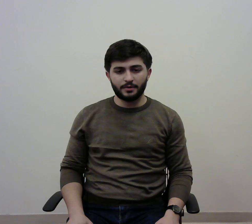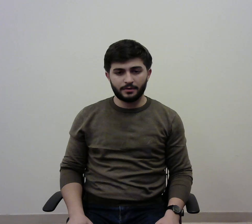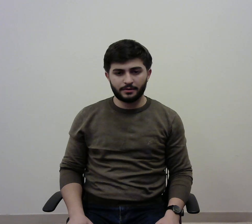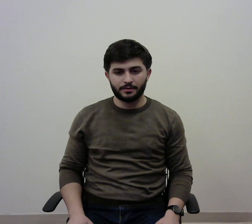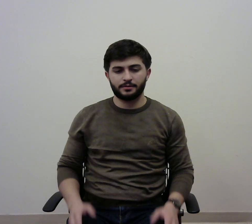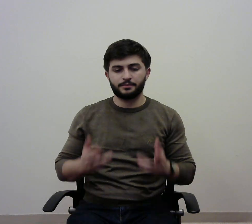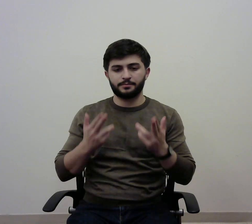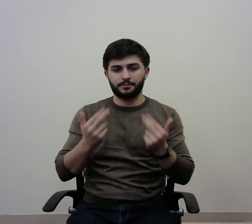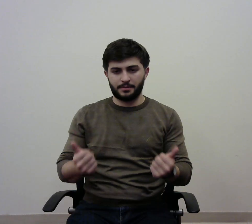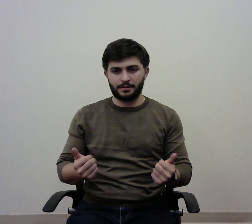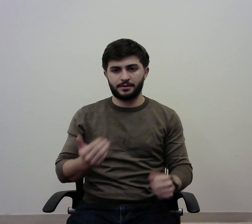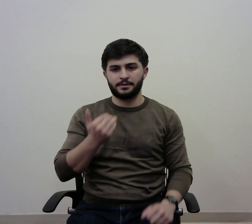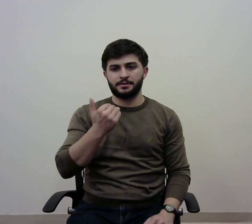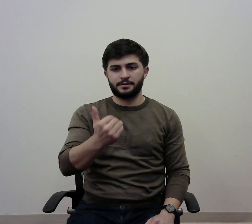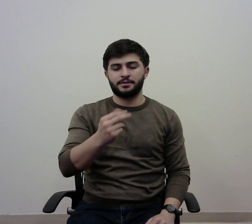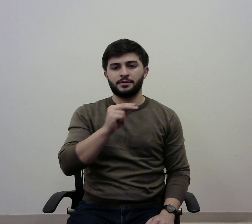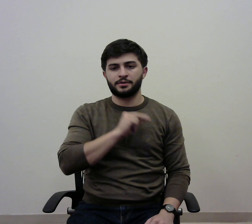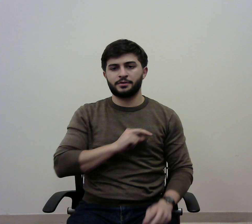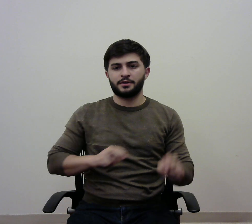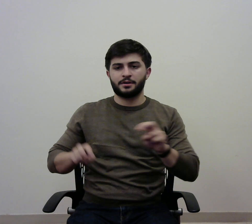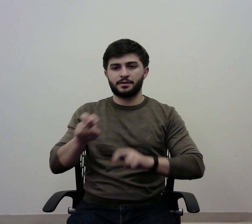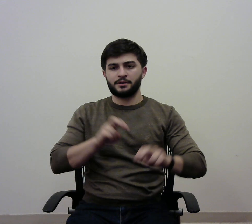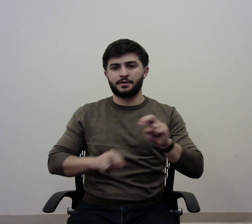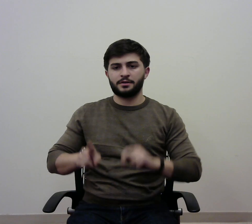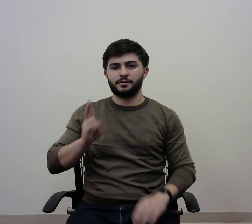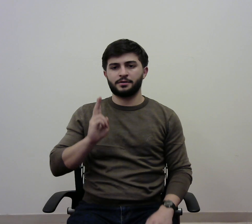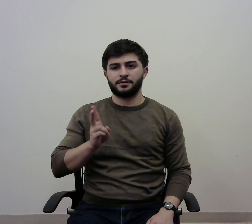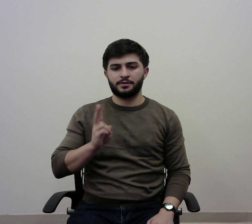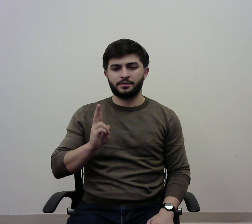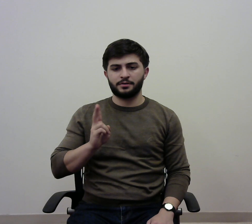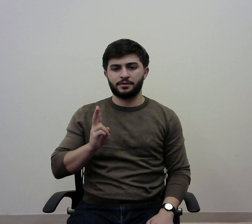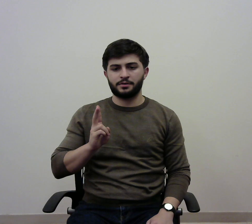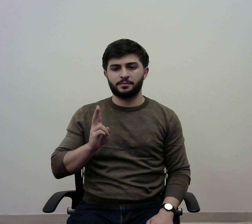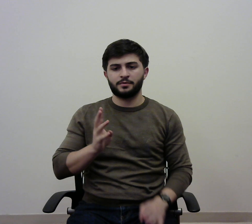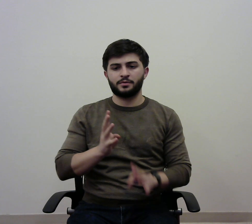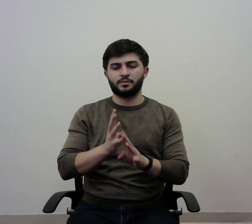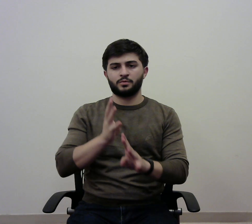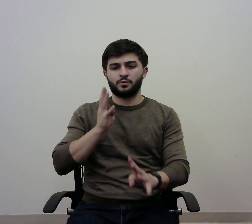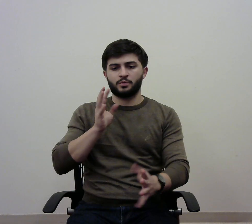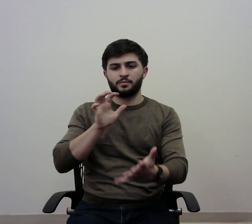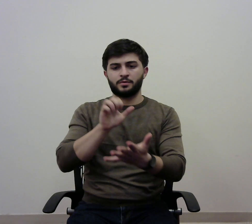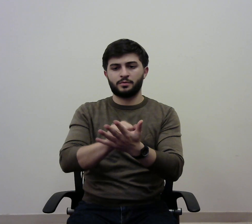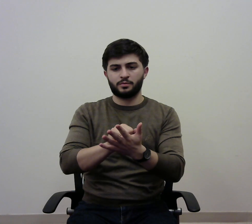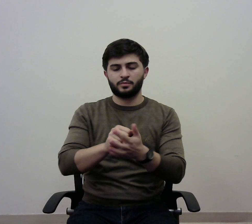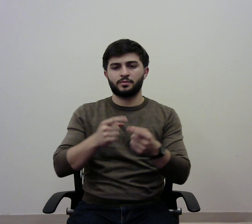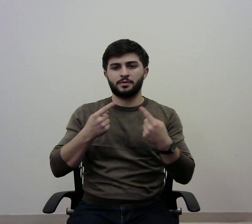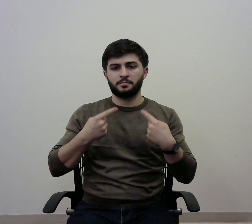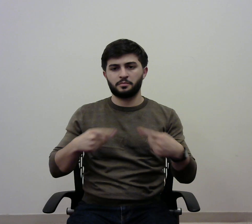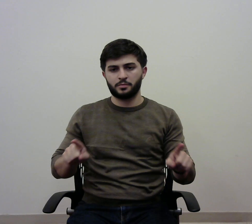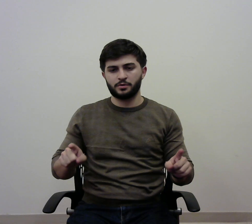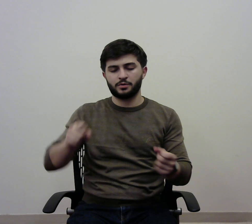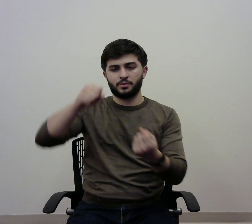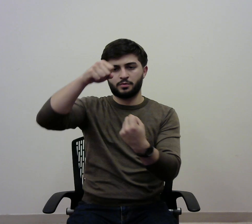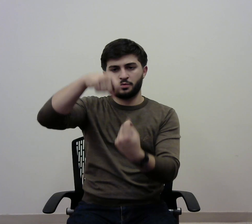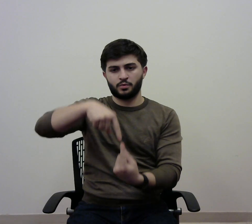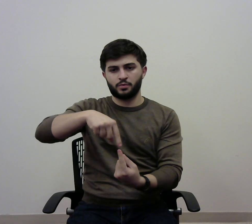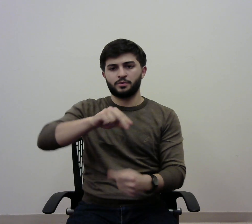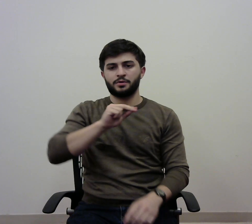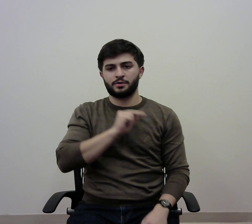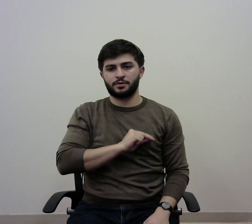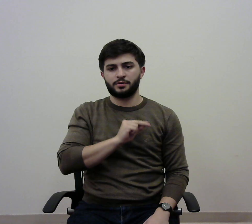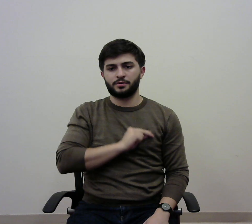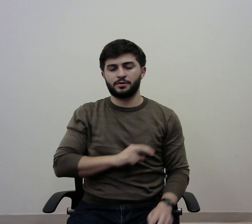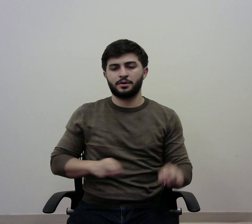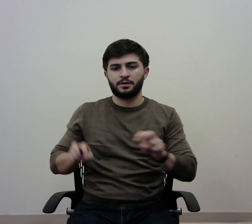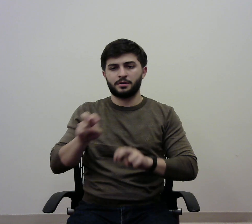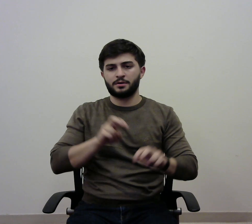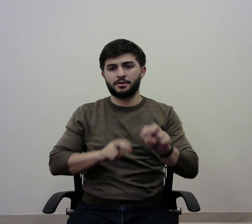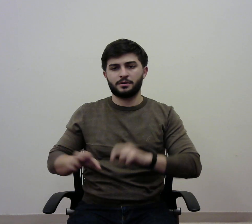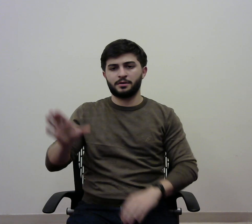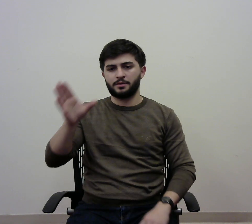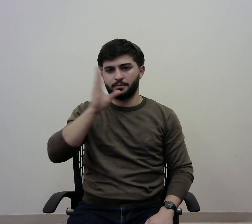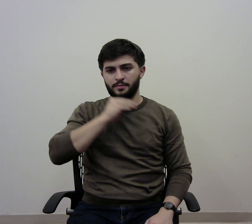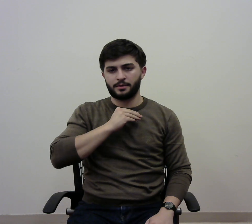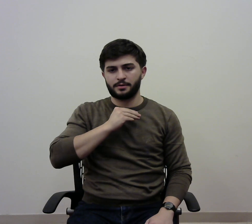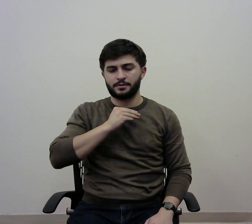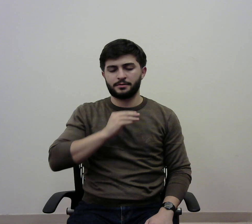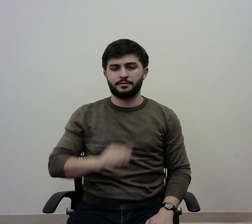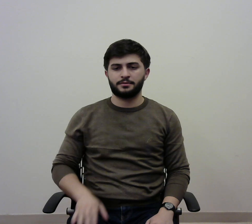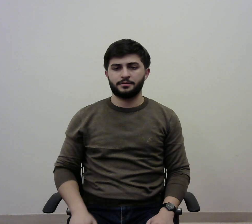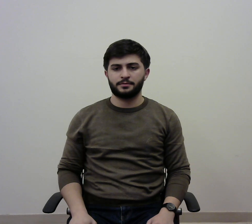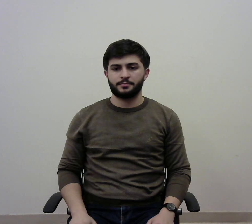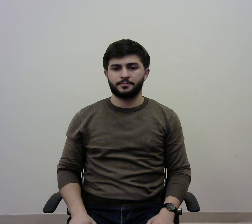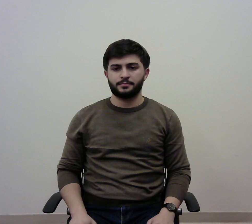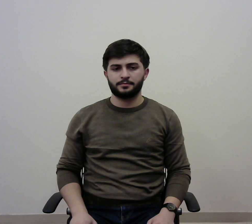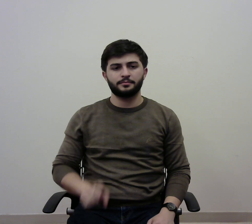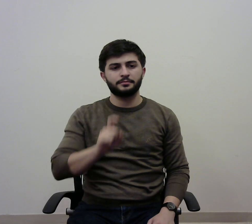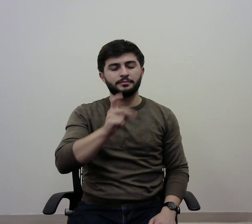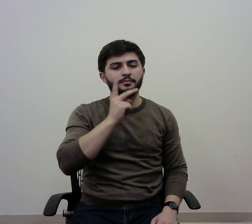Bəli, siz İş axtaran şəxs kimi növbə tutub başqa uyğun işlər axtara bilərsiniz